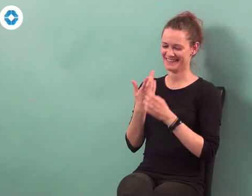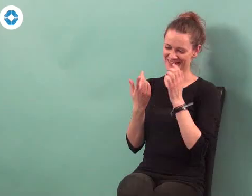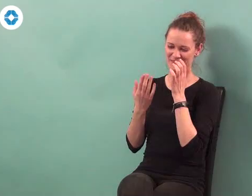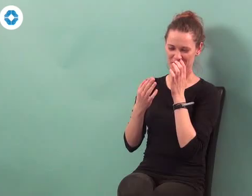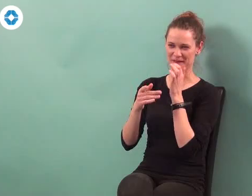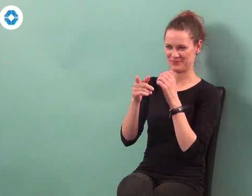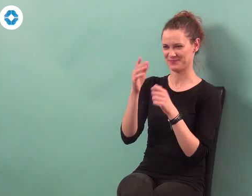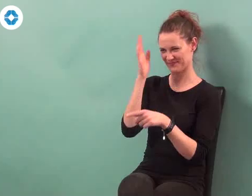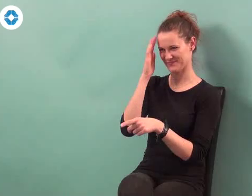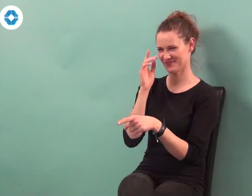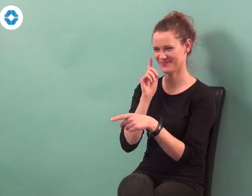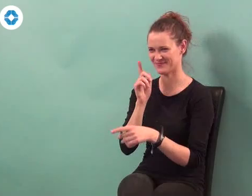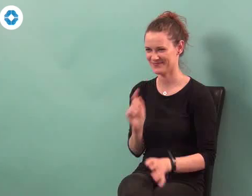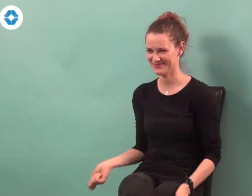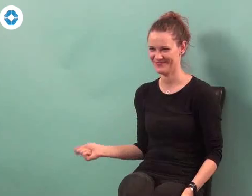Wiesz, ten facet to Charlie Chaplin.